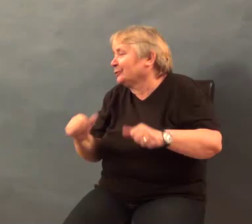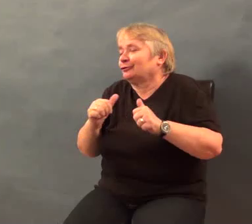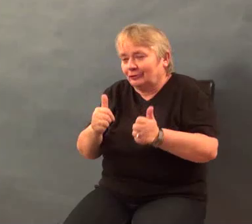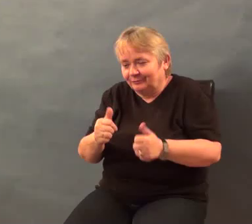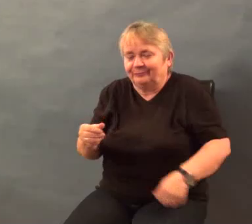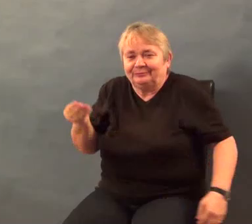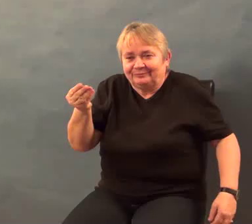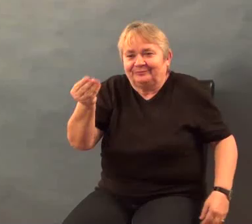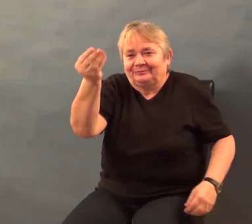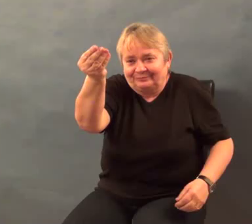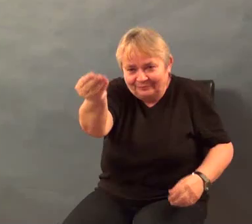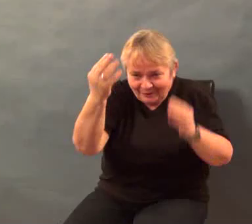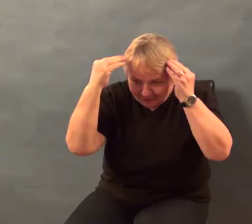Jeden chłopak przynosi mu kapelusz.